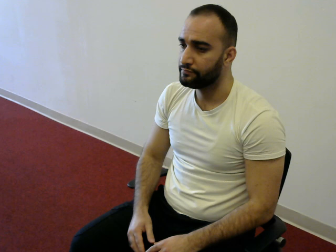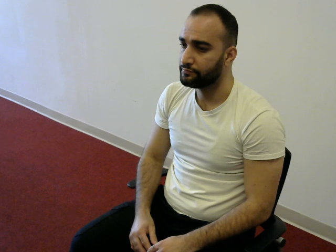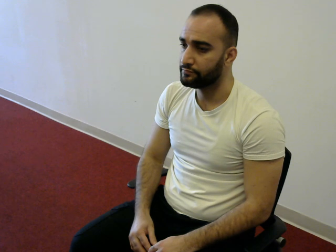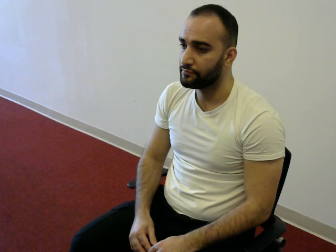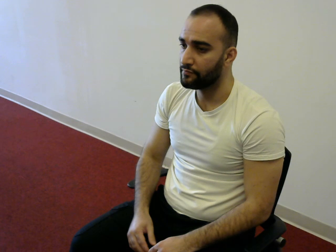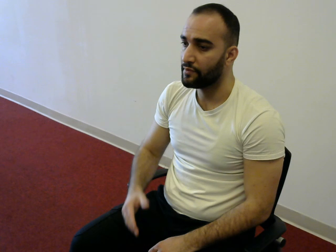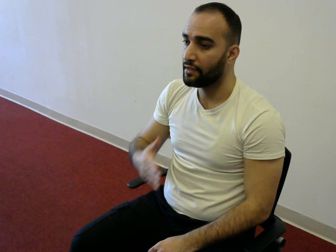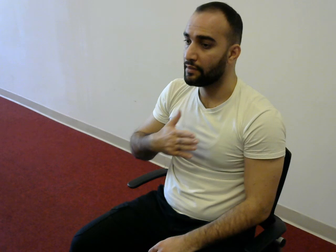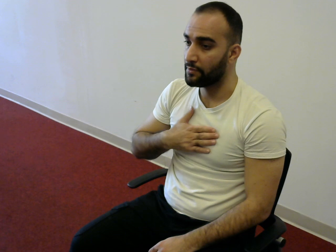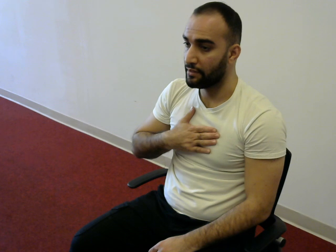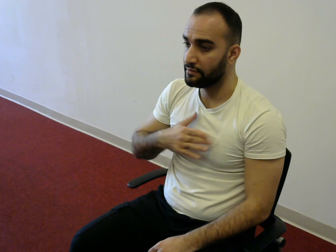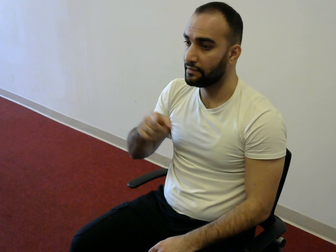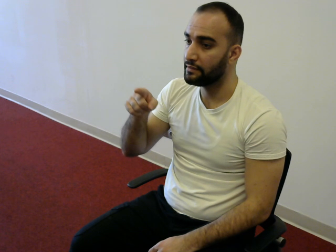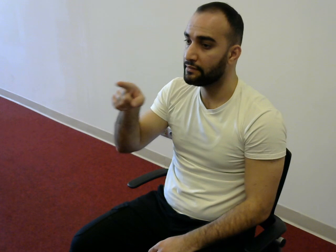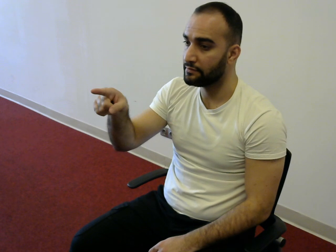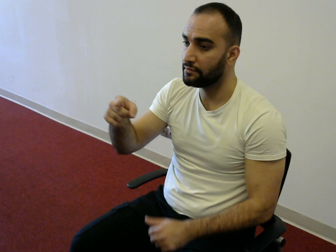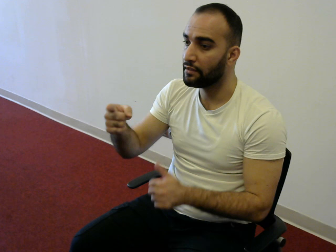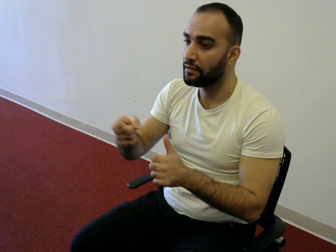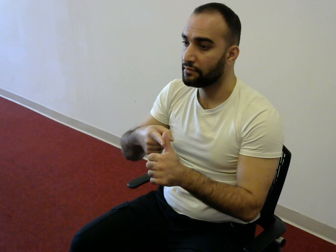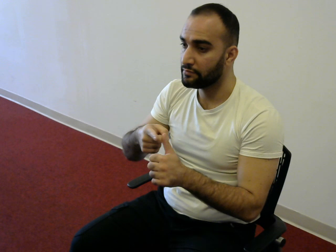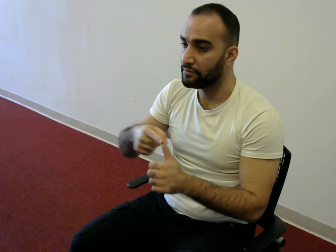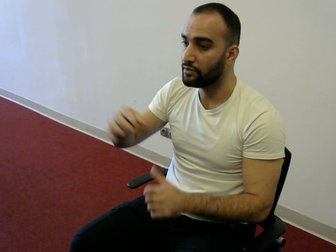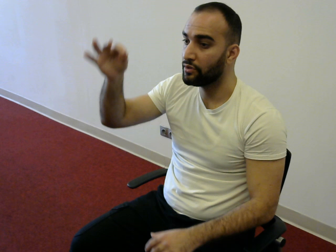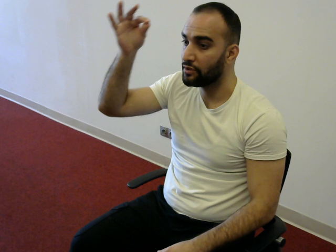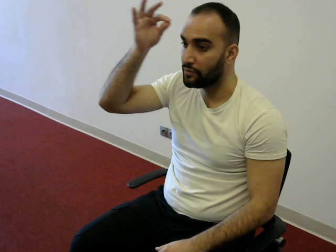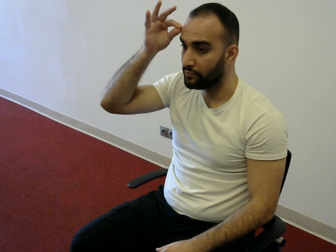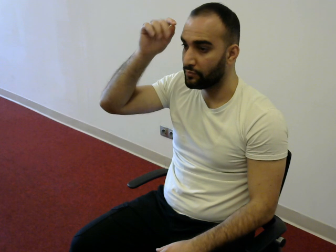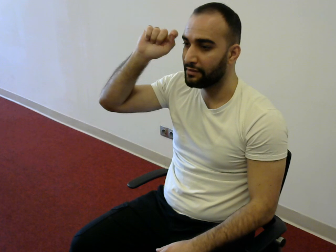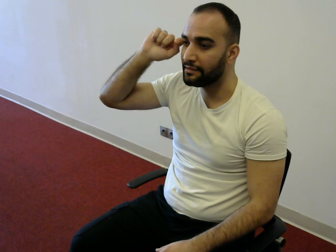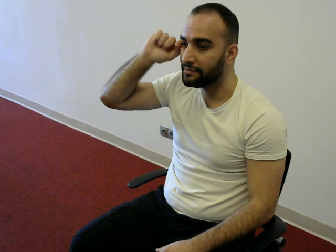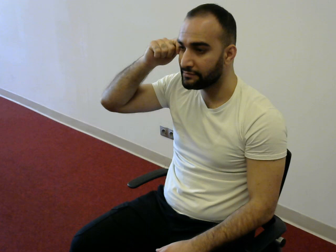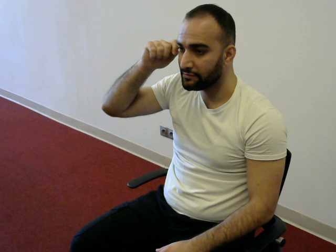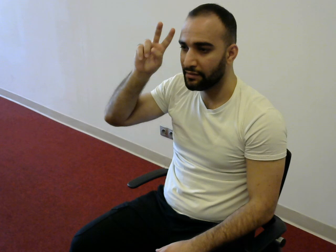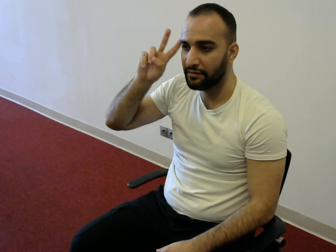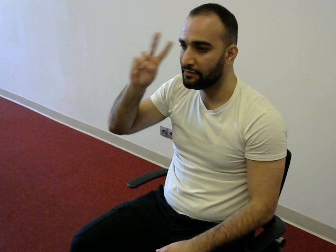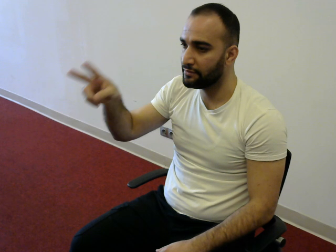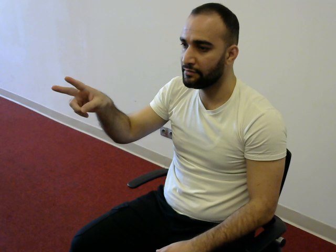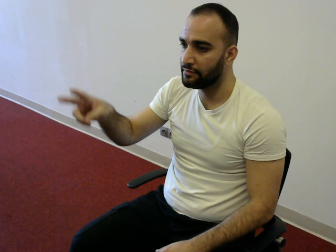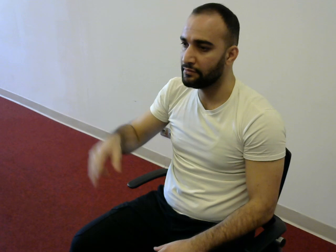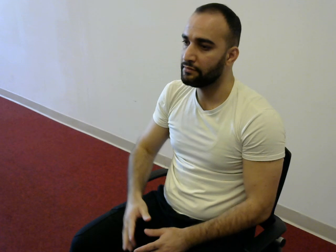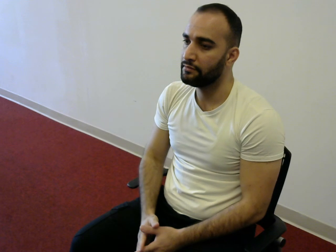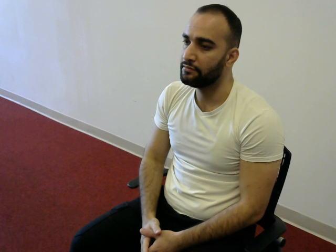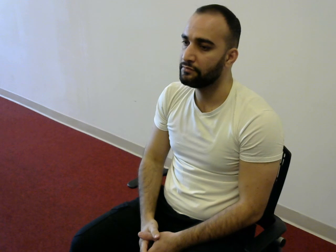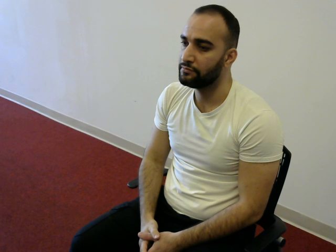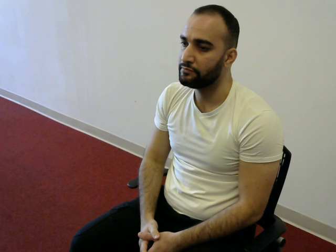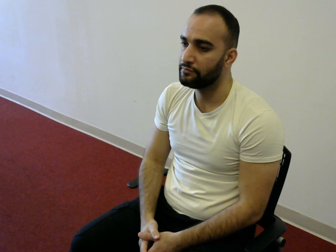Mən sənin adını yadımda saxlaya bilmirəm